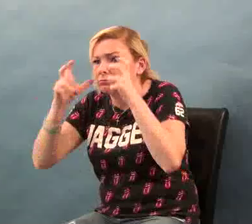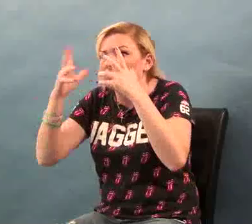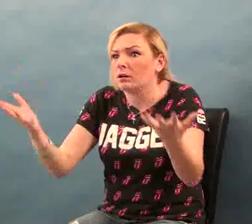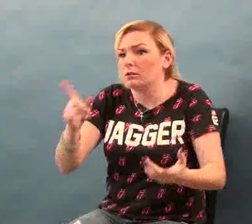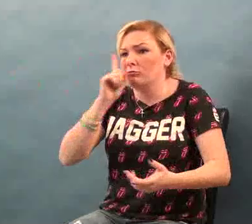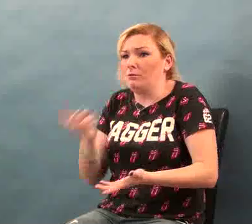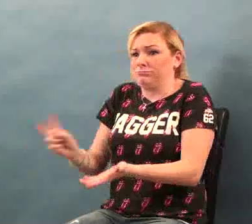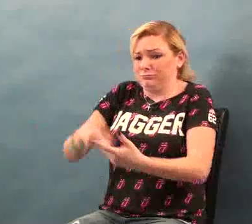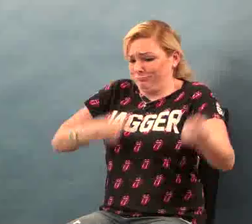Chłopiec wstał i zaczął się ubierać.